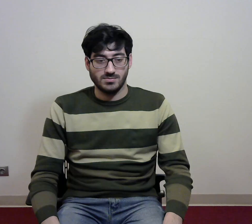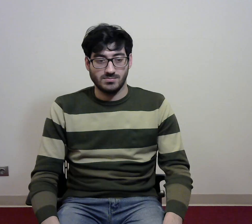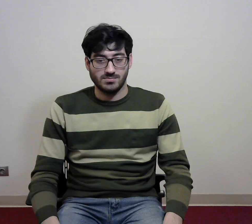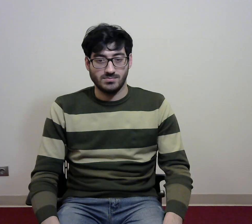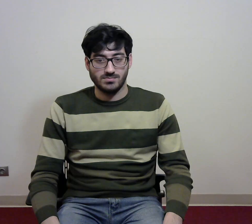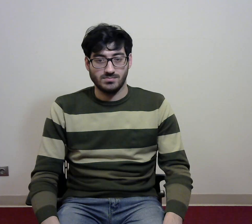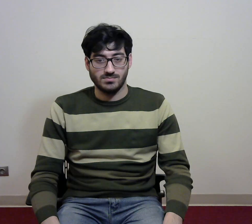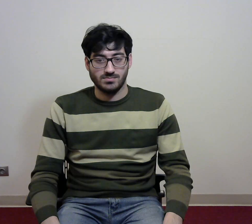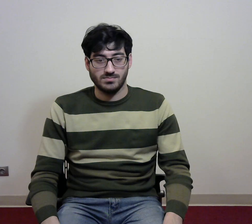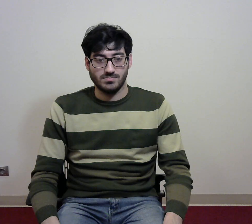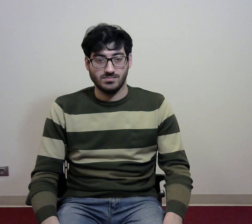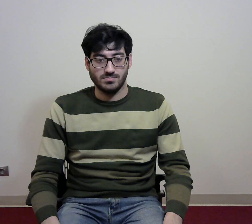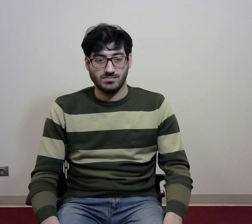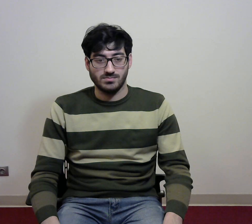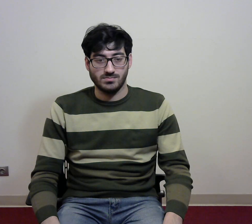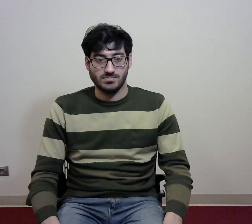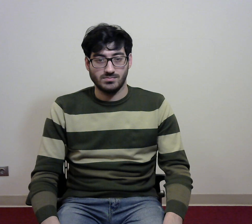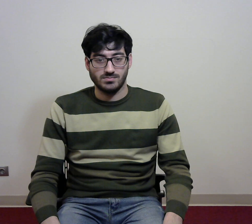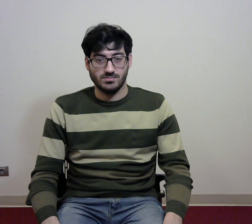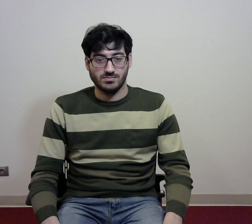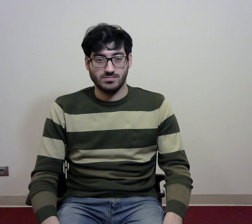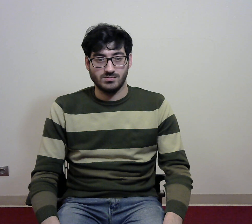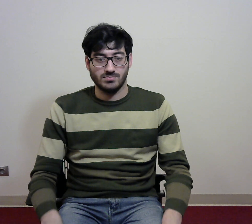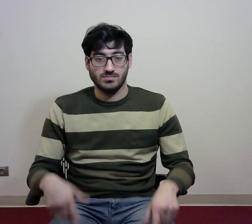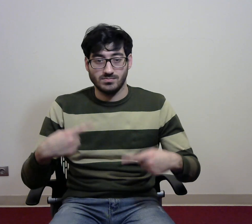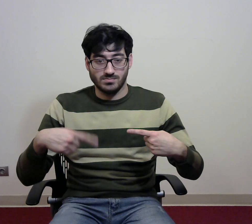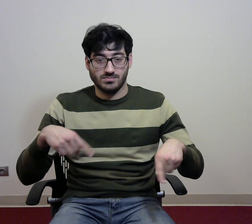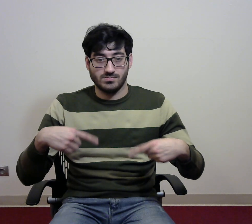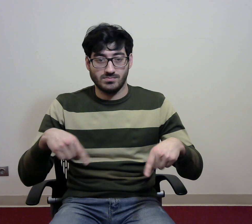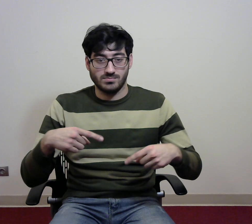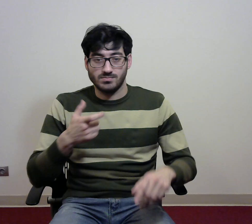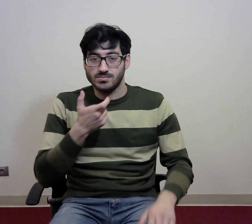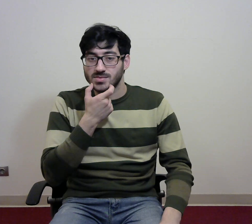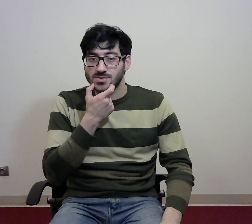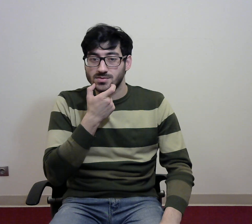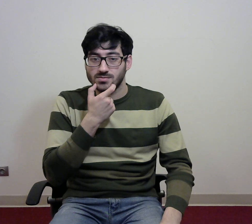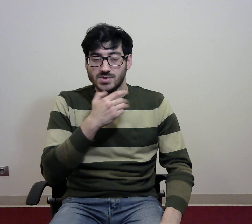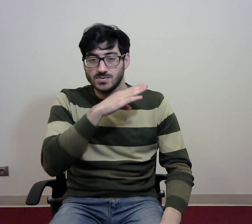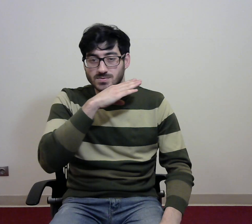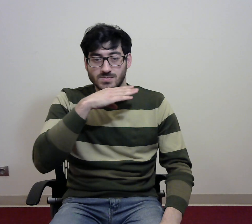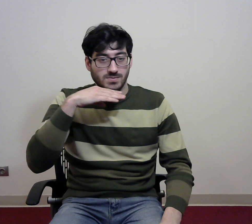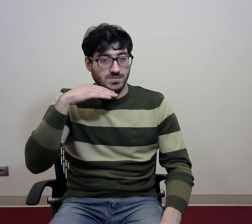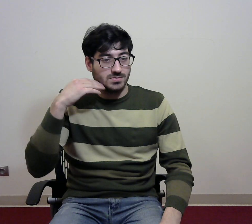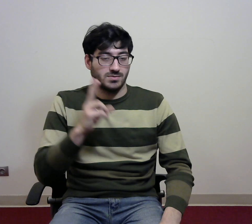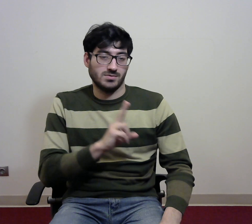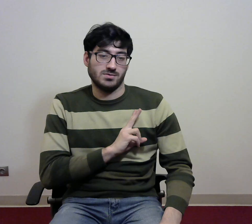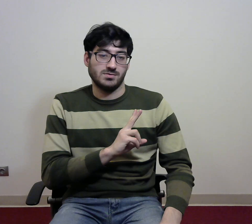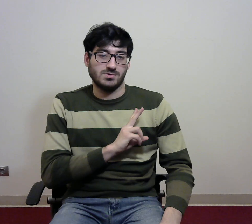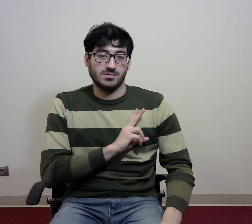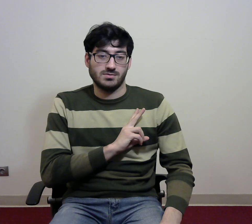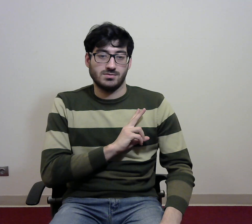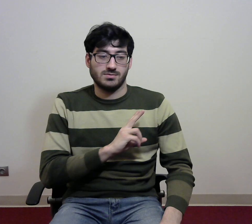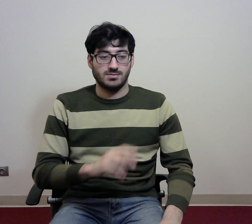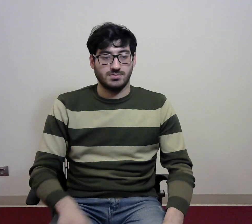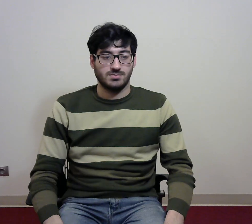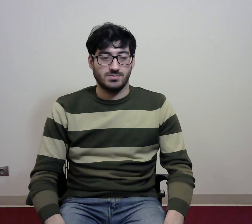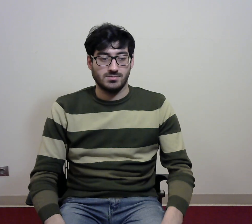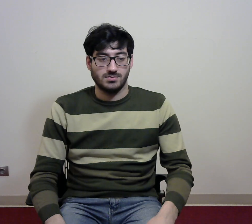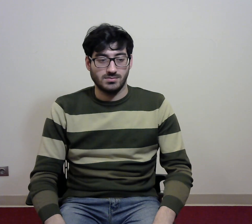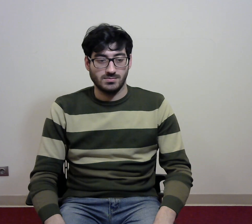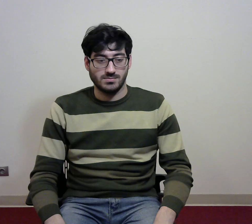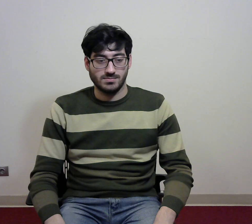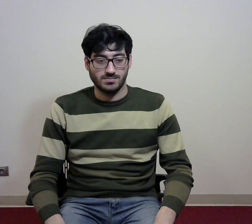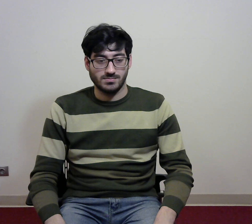Futbol izləməyi çox sevirəm